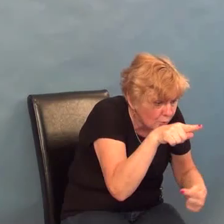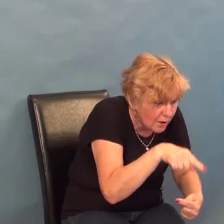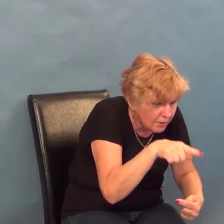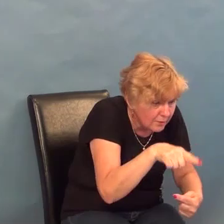Pasowało.